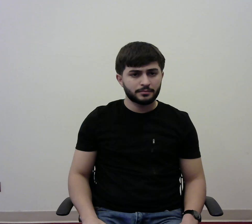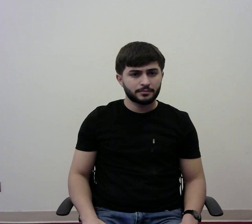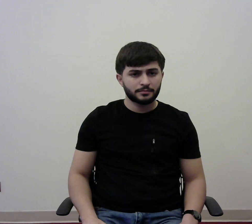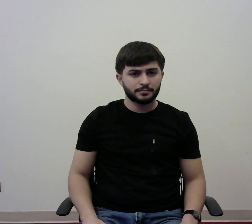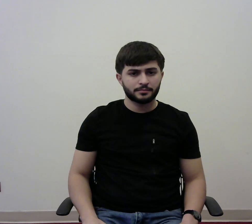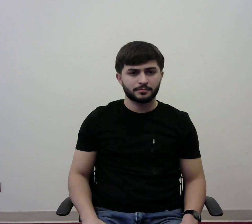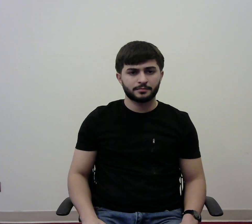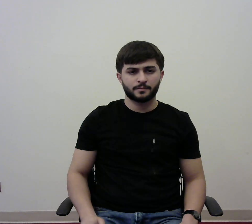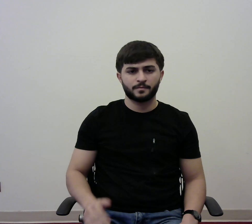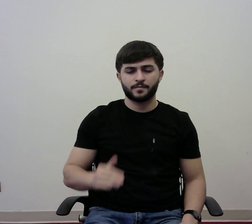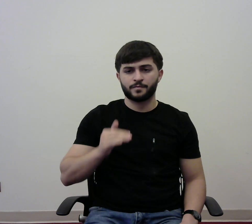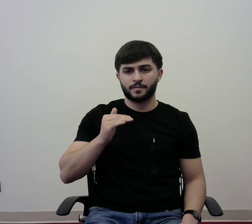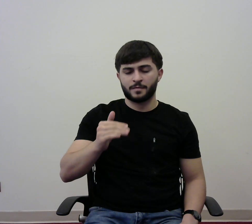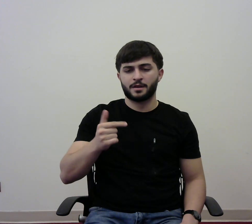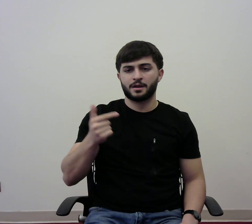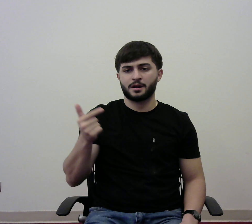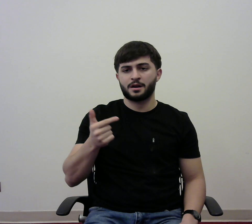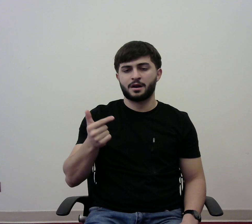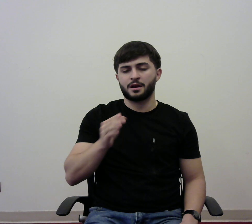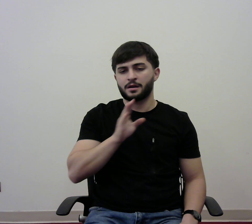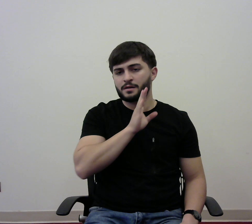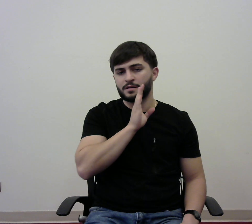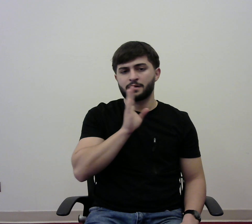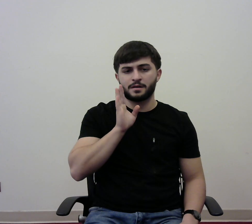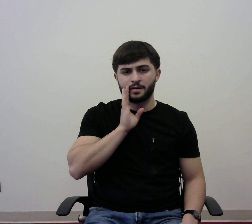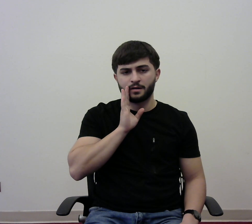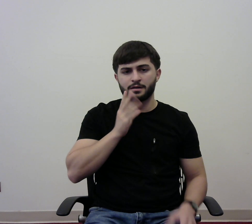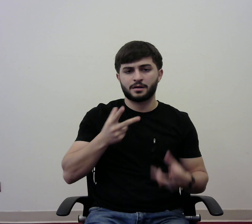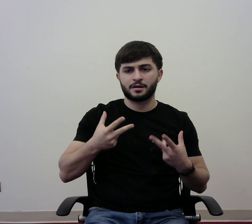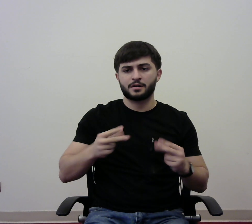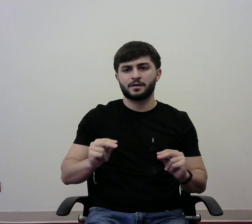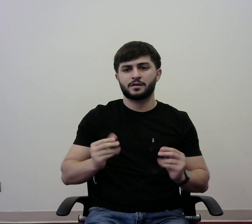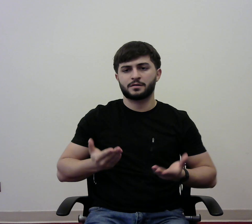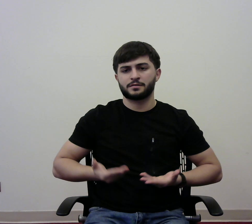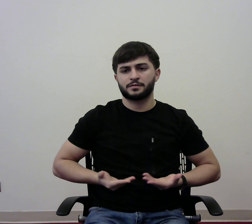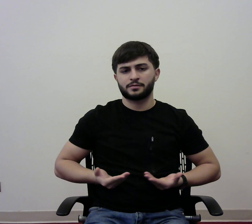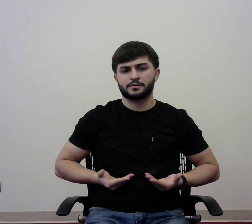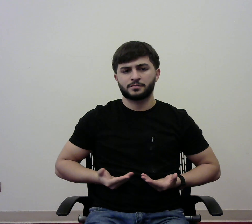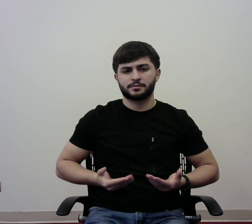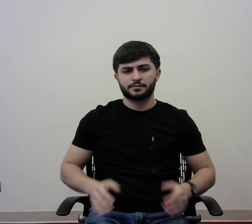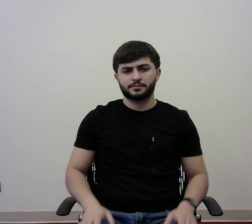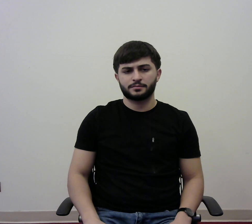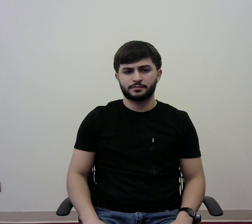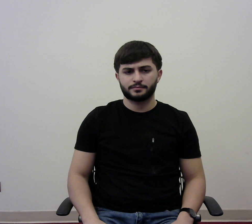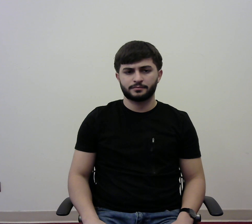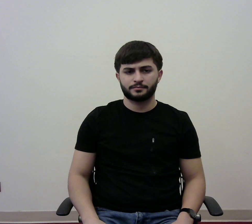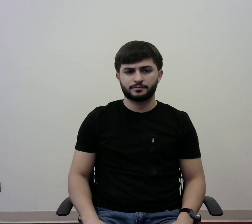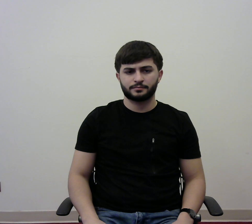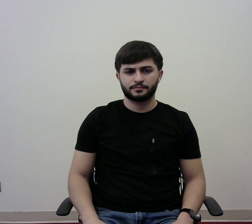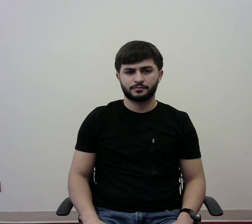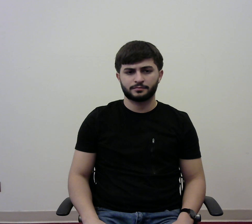Sənin qayınanan harda yaşayır?